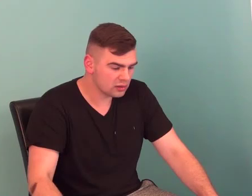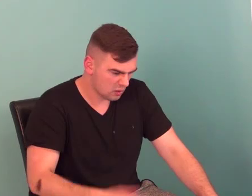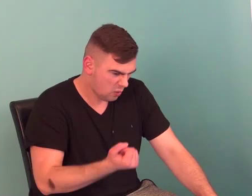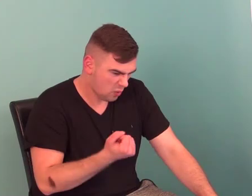Uu.